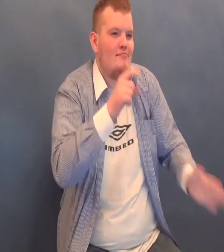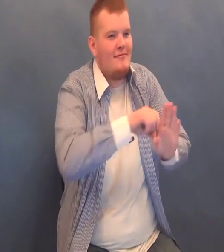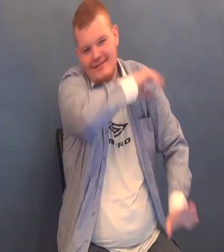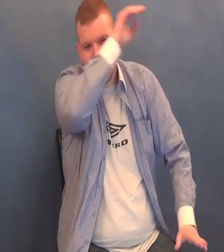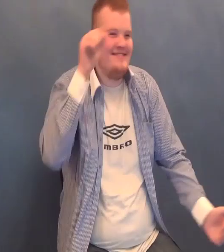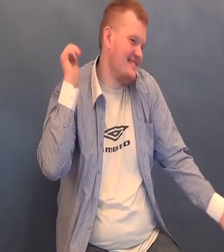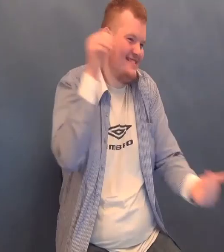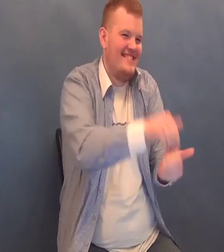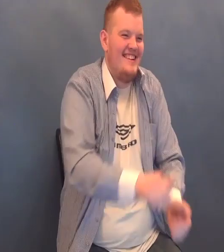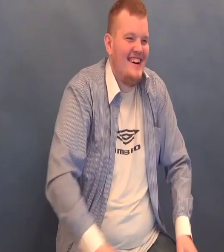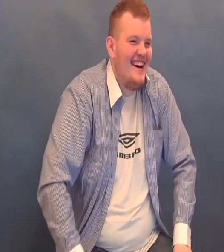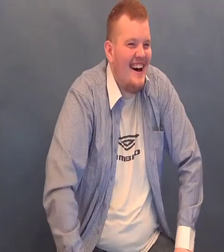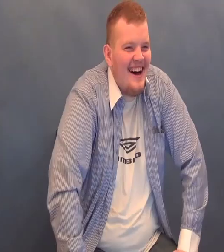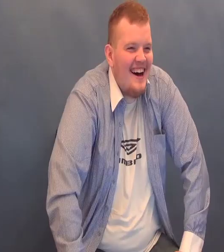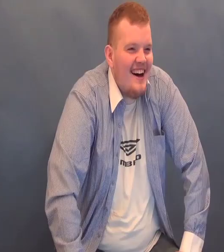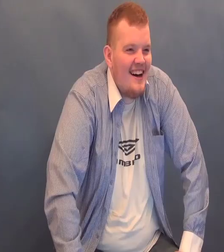Rano, od rana do wieczora.